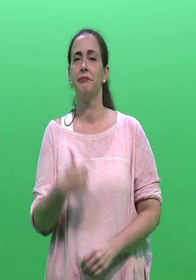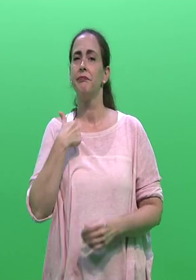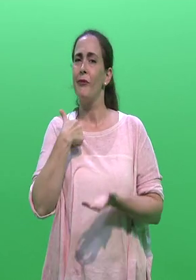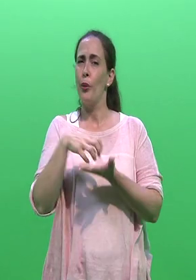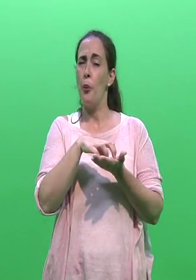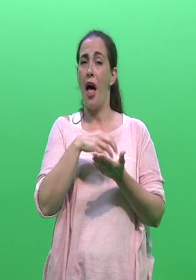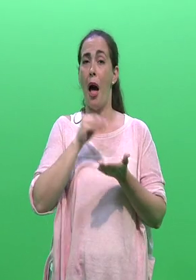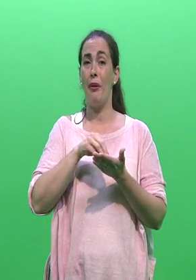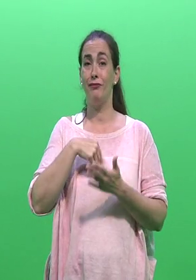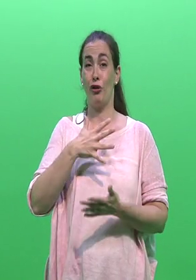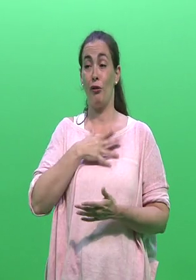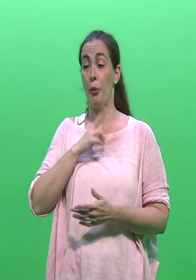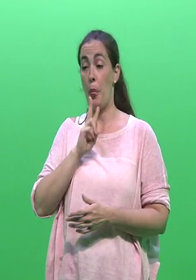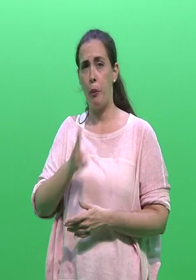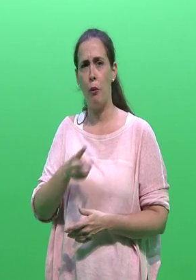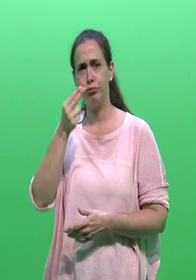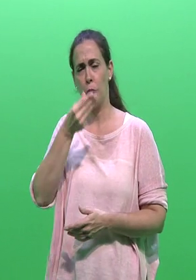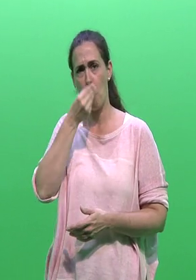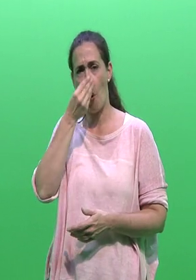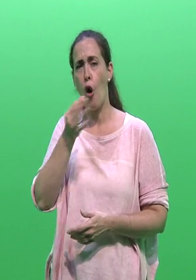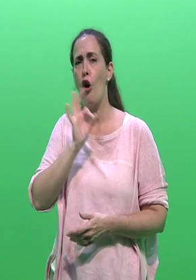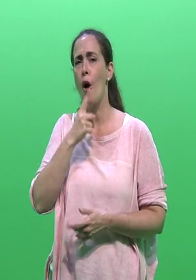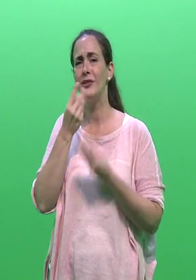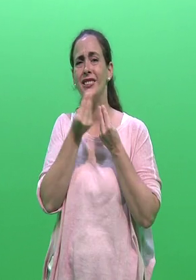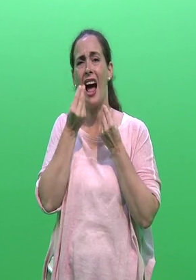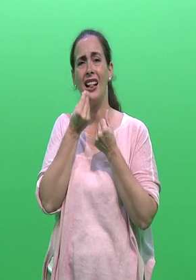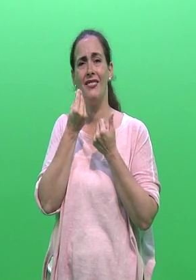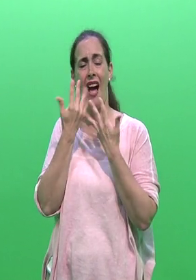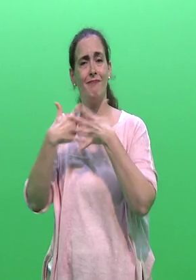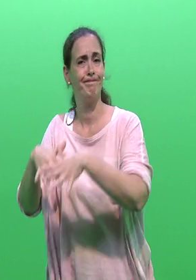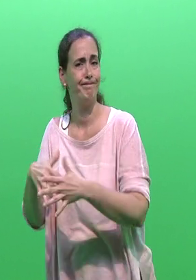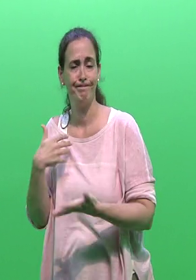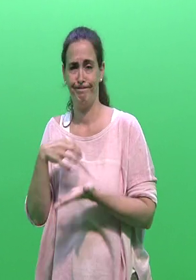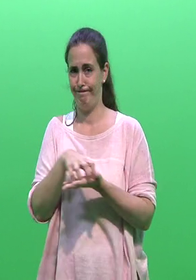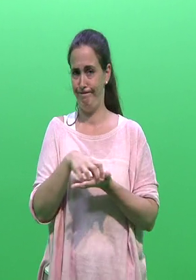Em fa dubtar, perquè quan escupo no sé si són mocs o saliva barrejada.